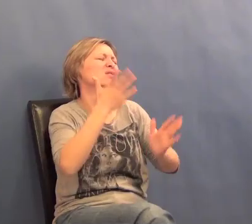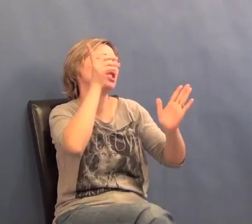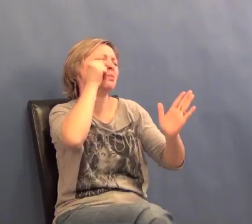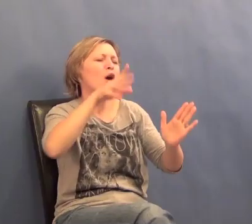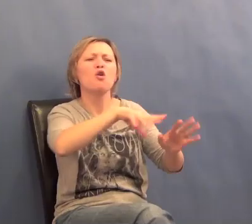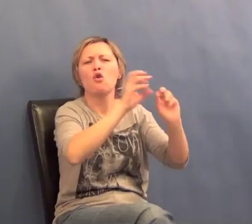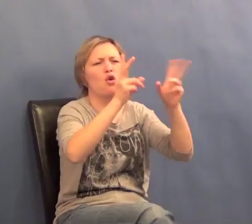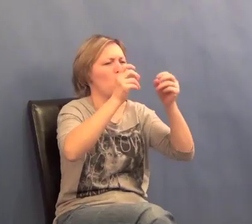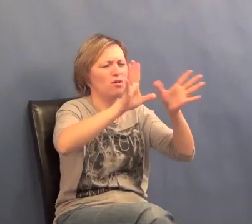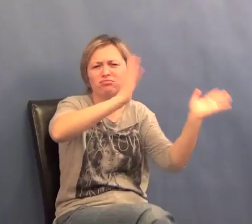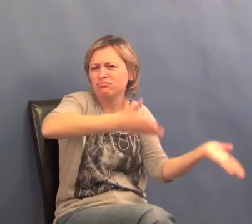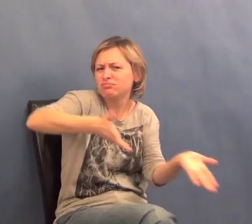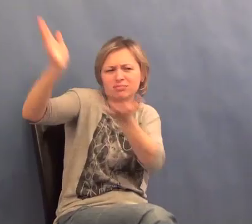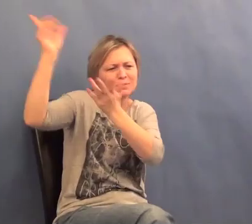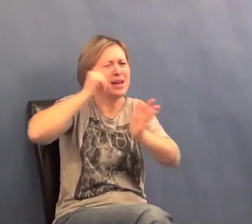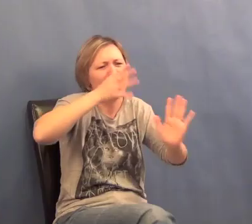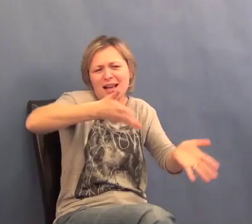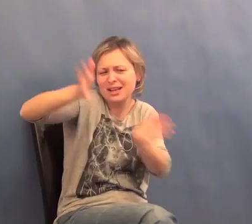A oni: ok, ok, idź spać.